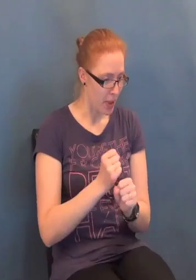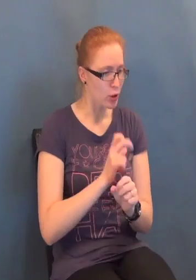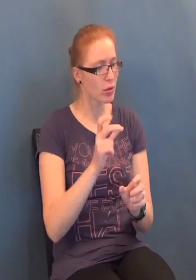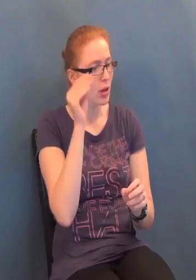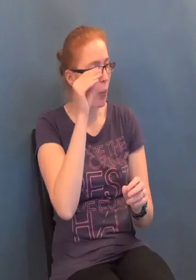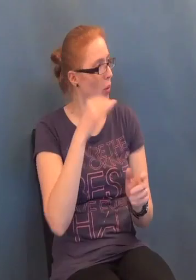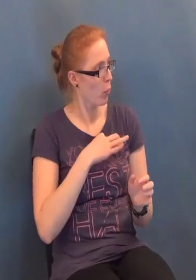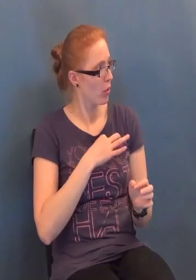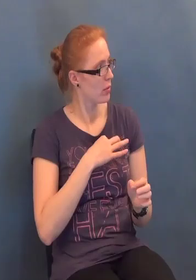To znaczy praca czy nauka?